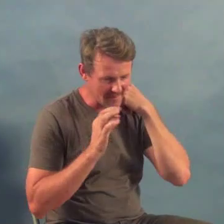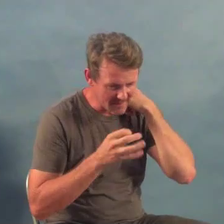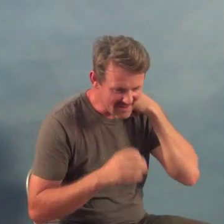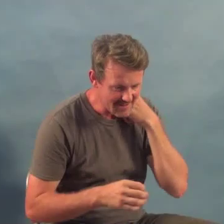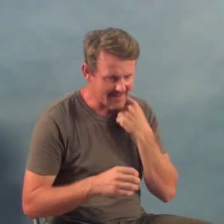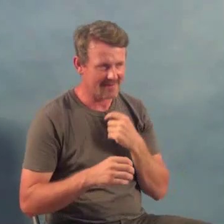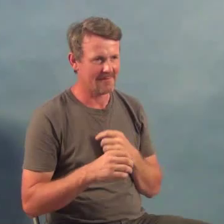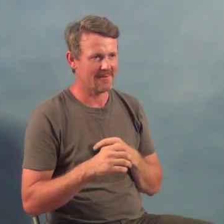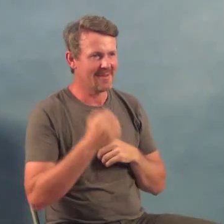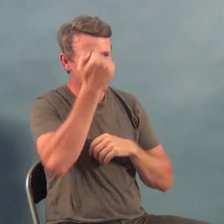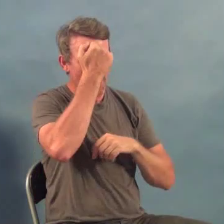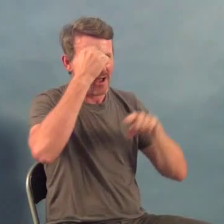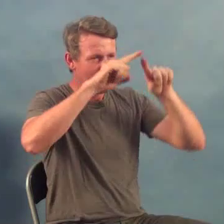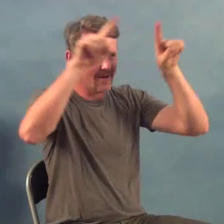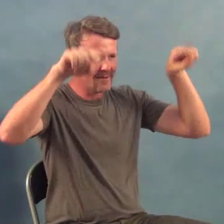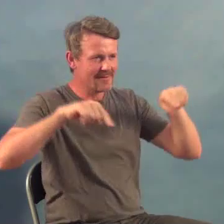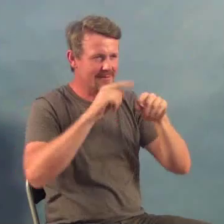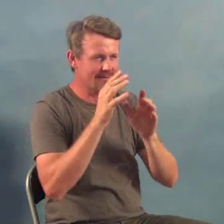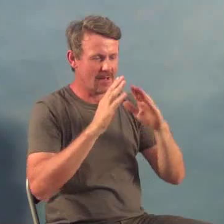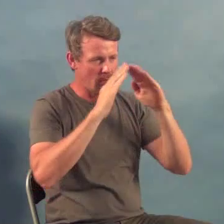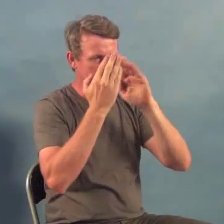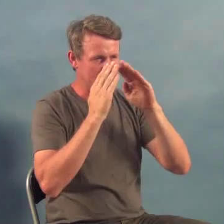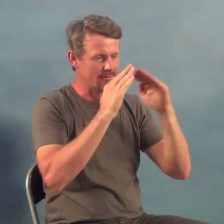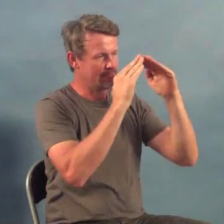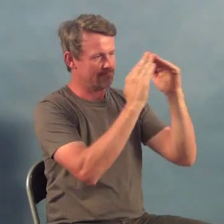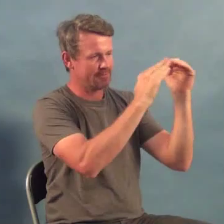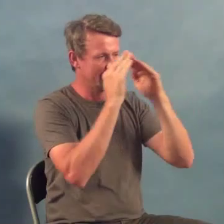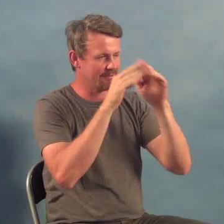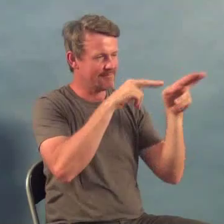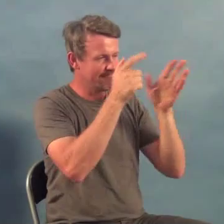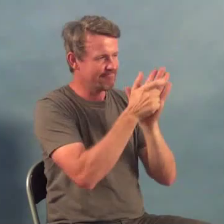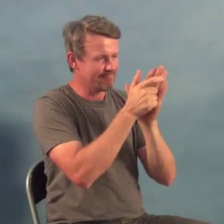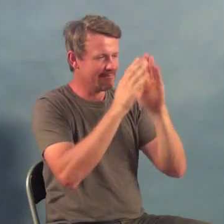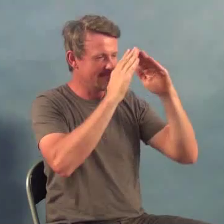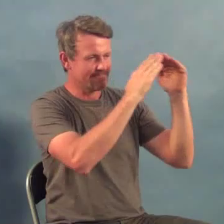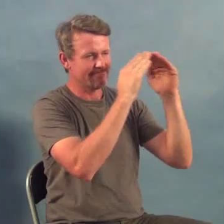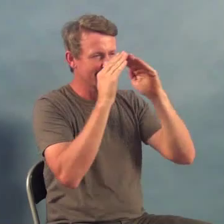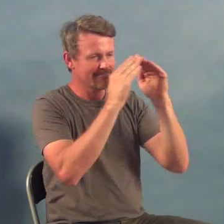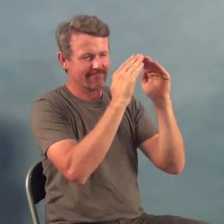Kamera przesuwa się, pokazujące rzędy domków ze szklanymi oknami.